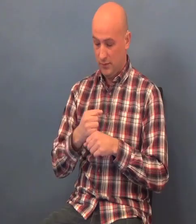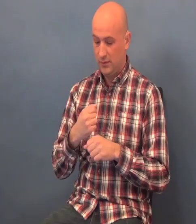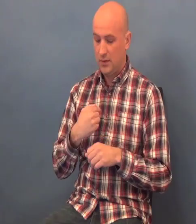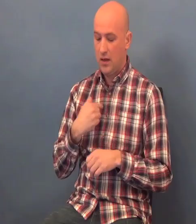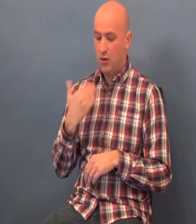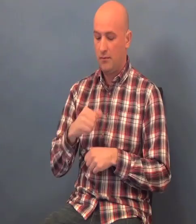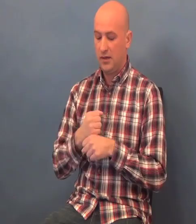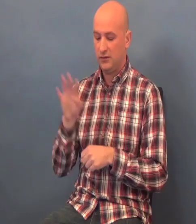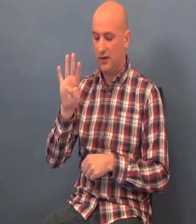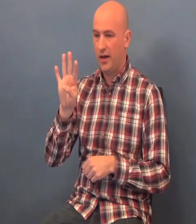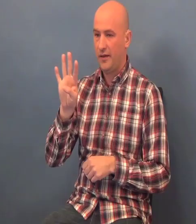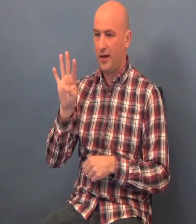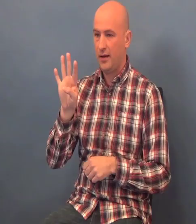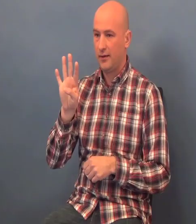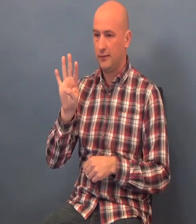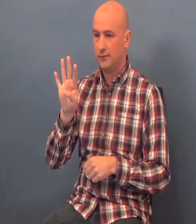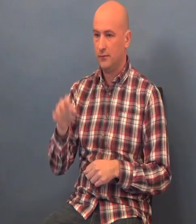Ja kończę pracę o czwartej.